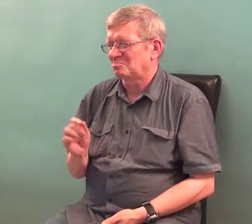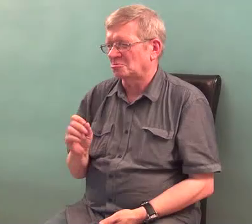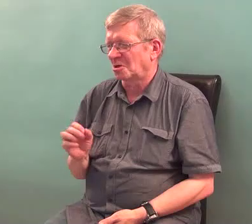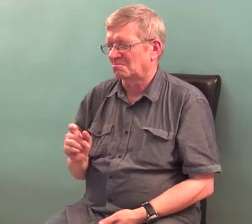Po co?